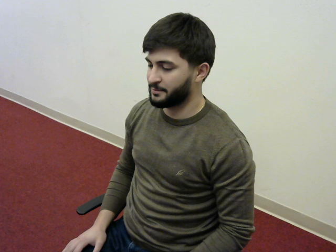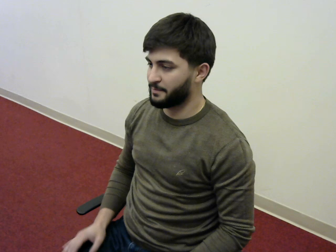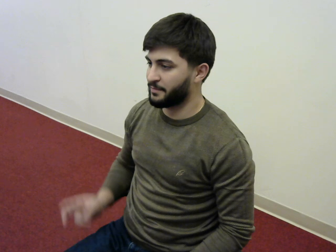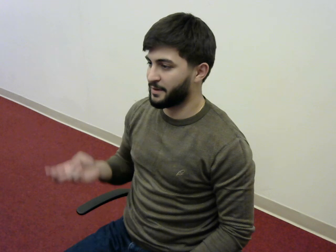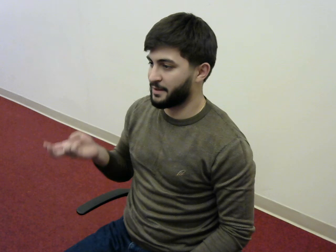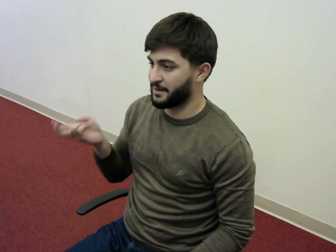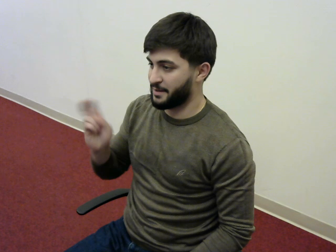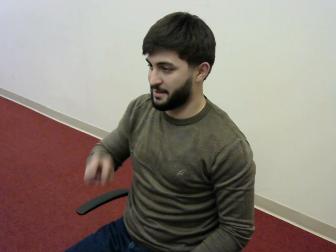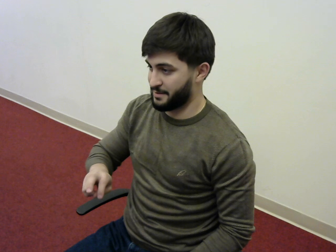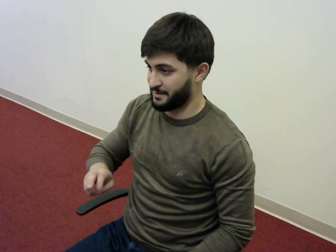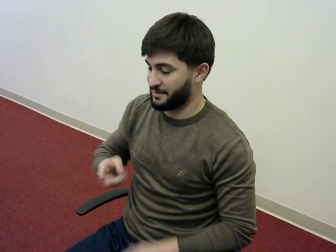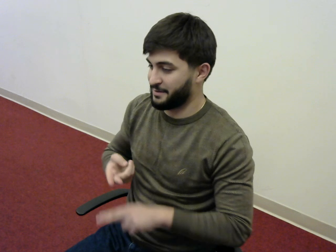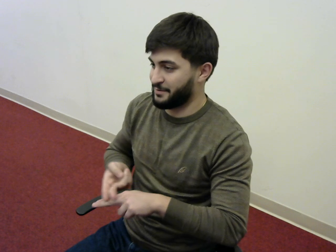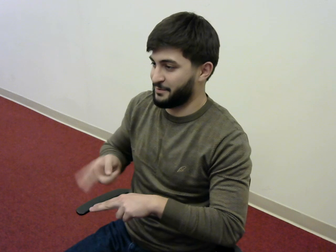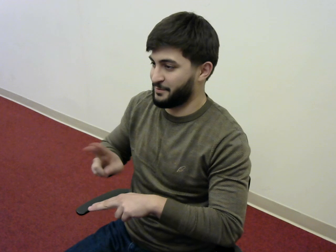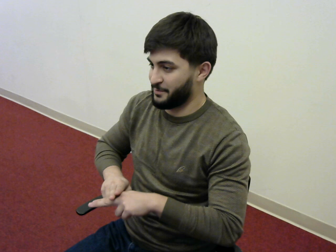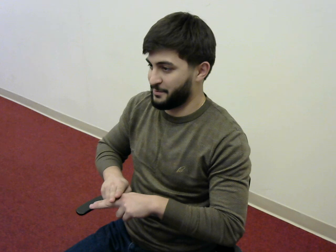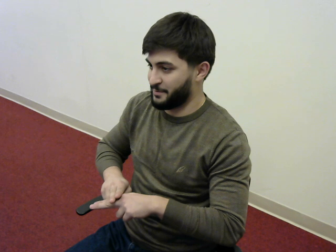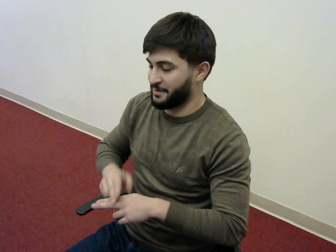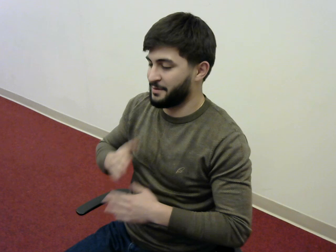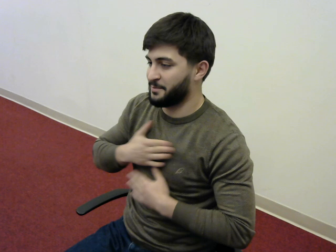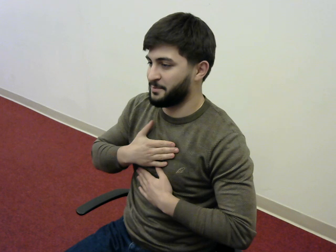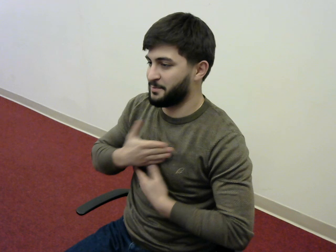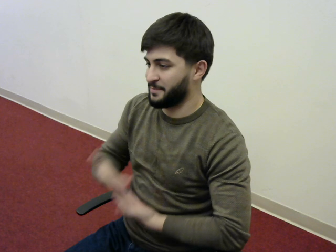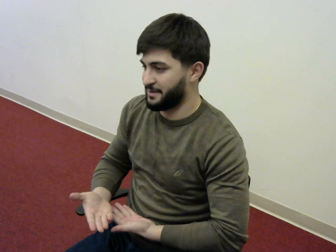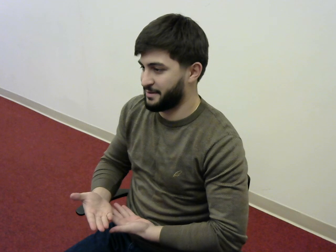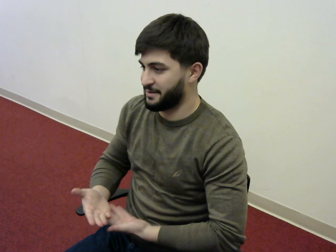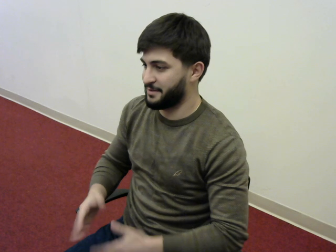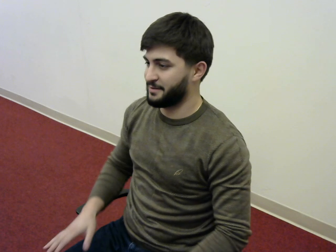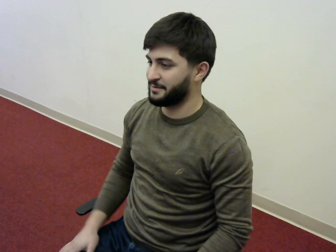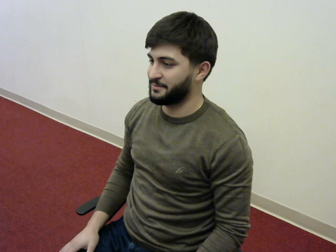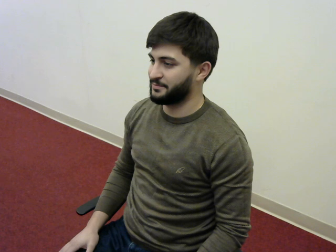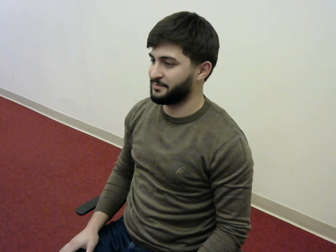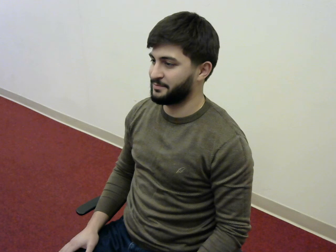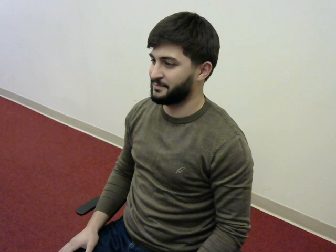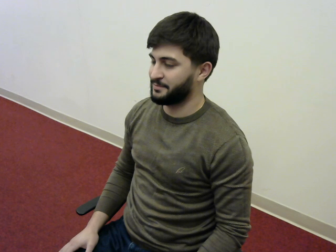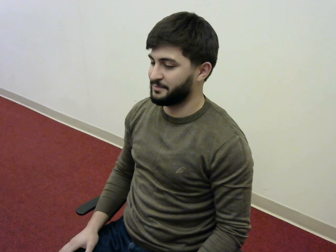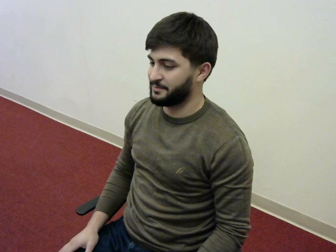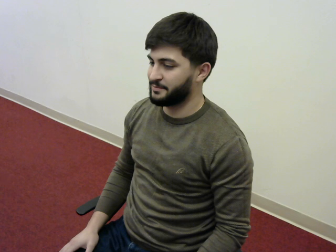Gəldiyinizə görə minnətdaram